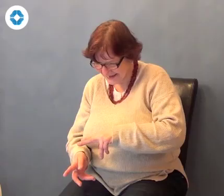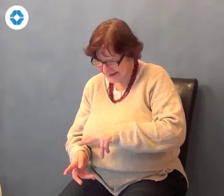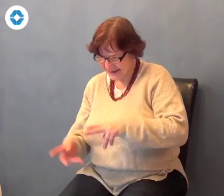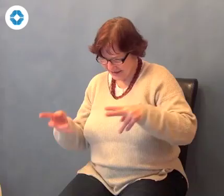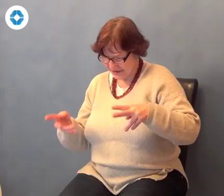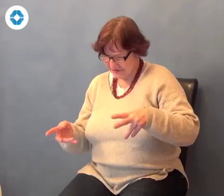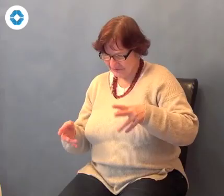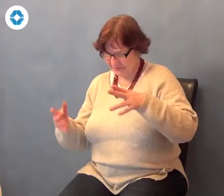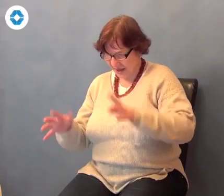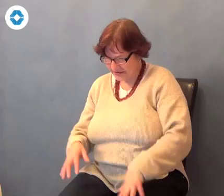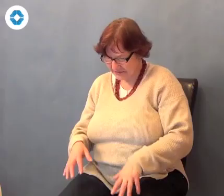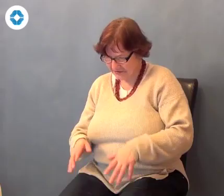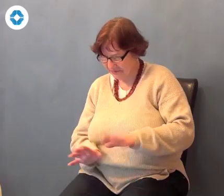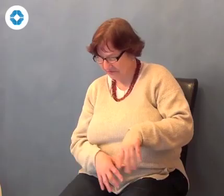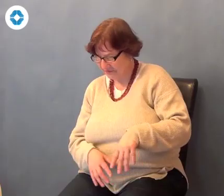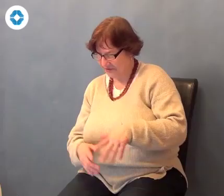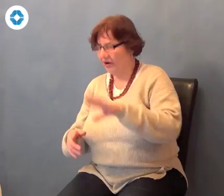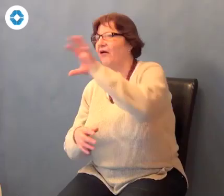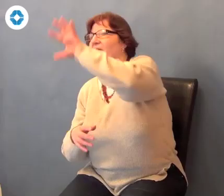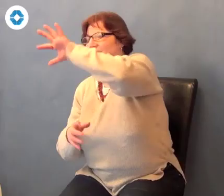Pies został i ogląda, dobrze.